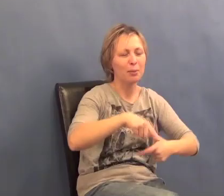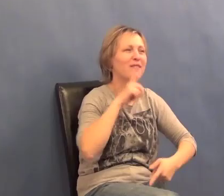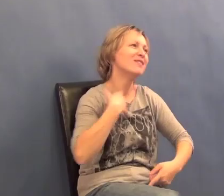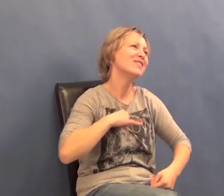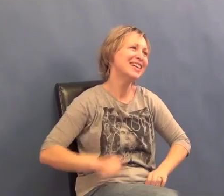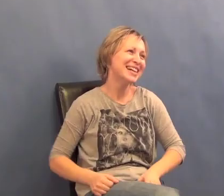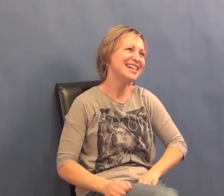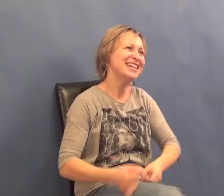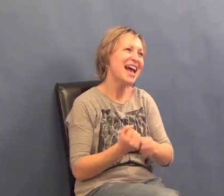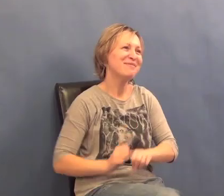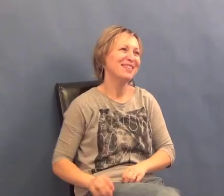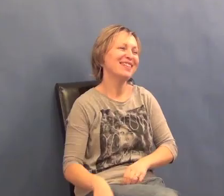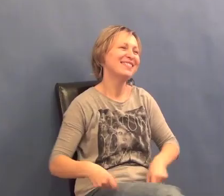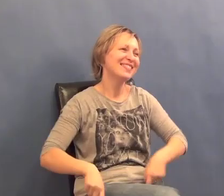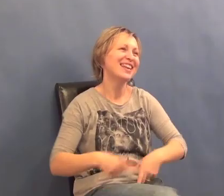Chłopcu jest niezręcznie i opróżnia kieszeni z kamieni.